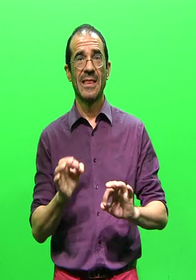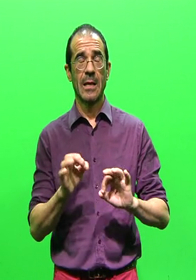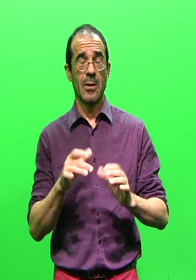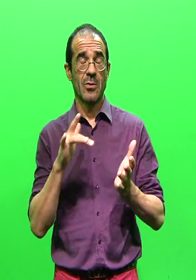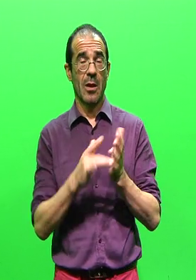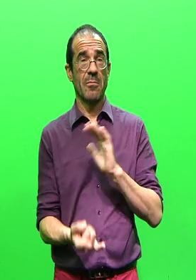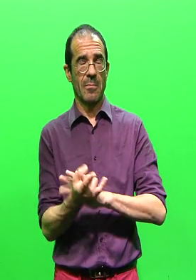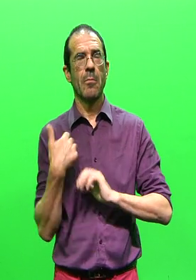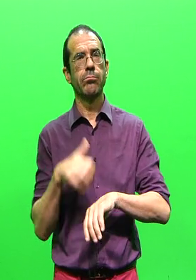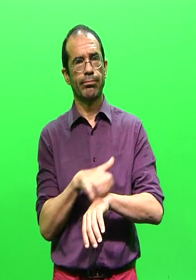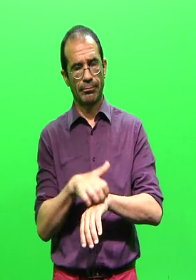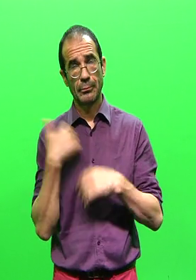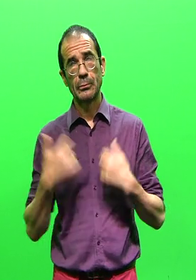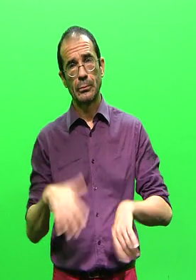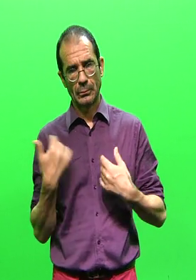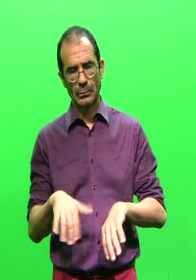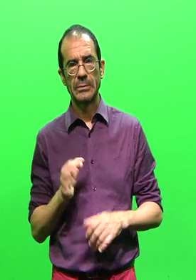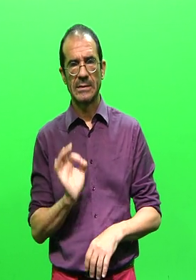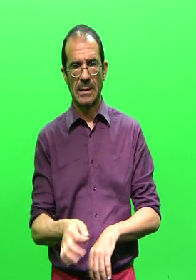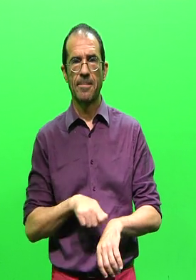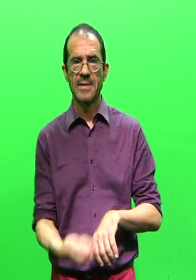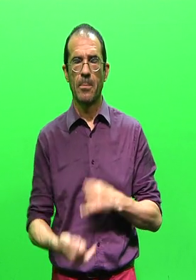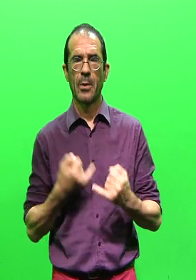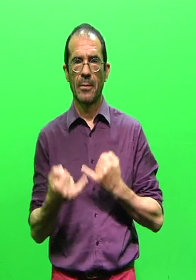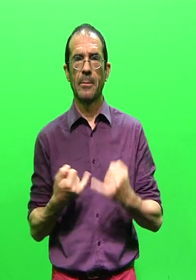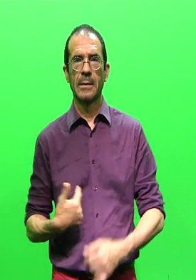Em pica força la mà i tinc problemes a la pell, sí.